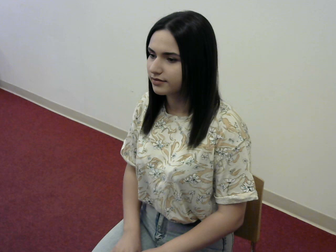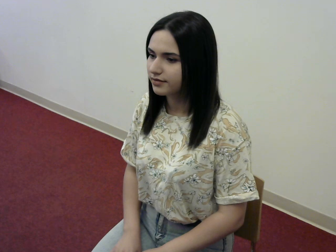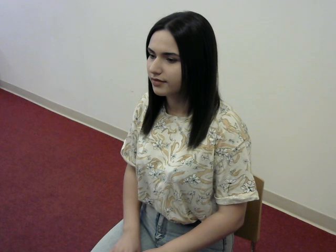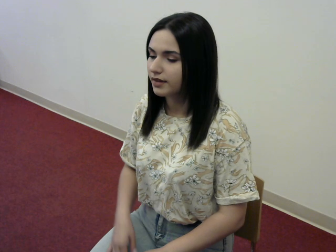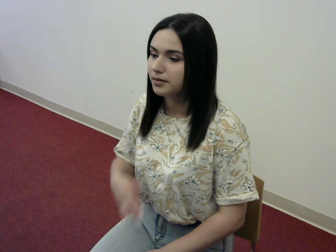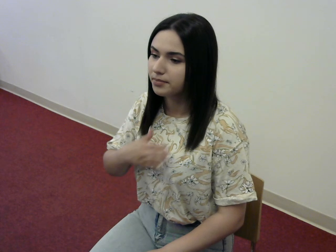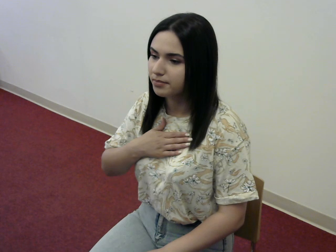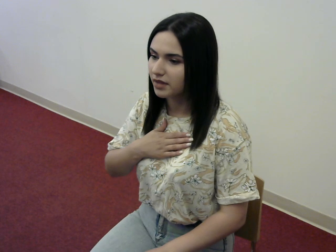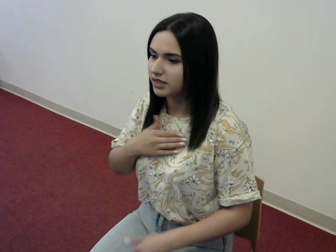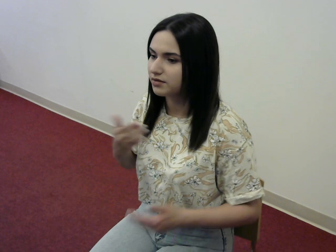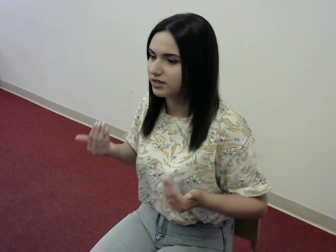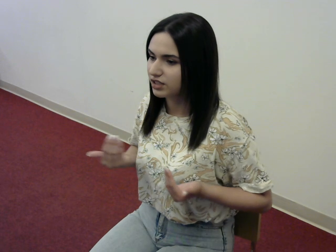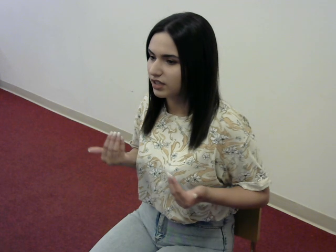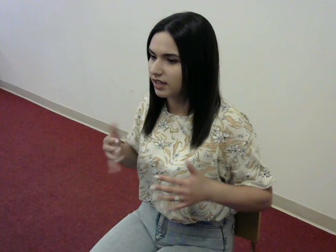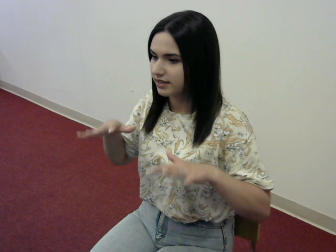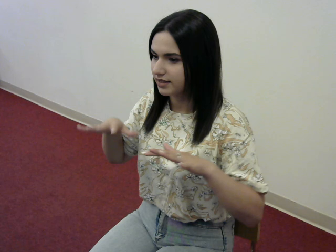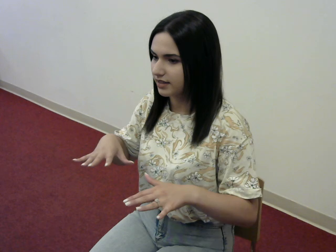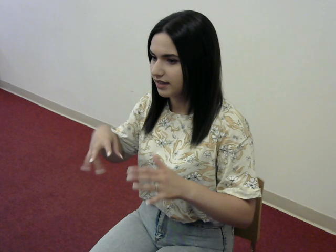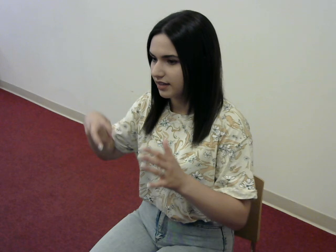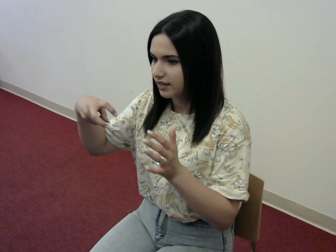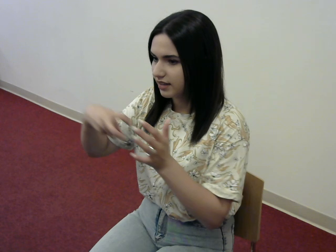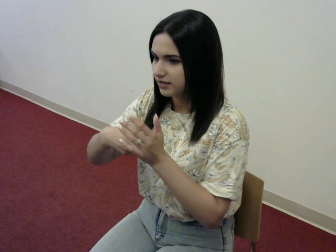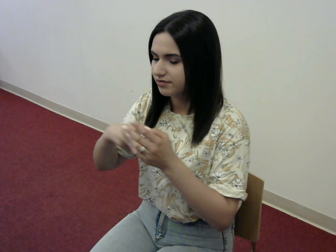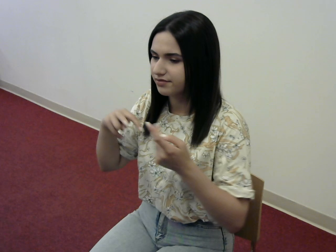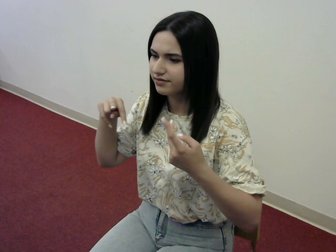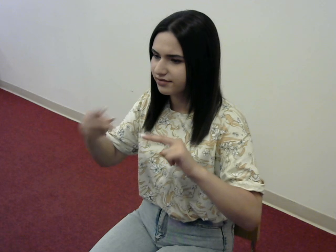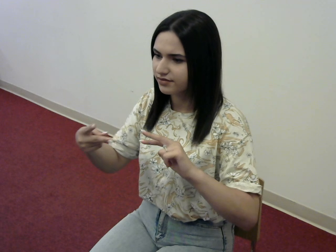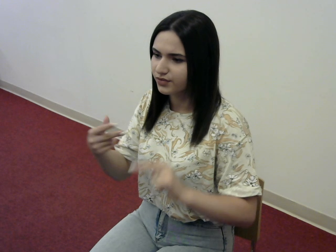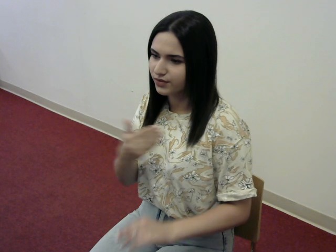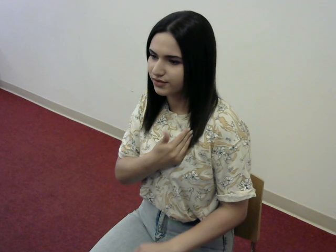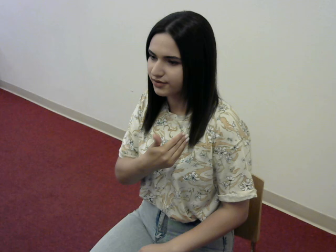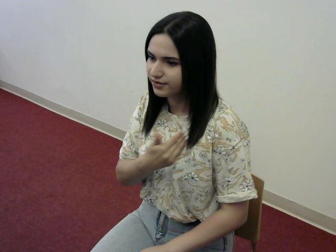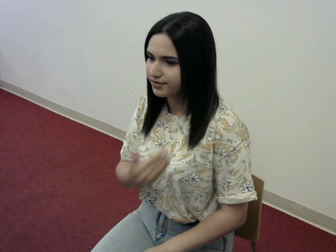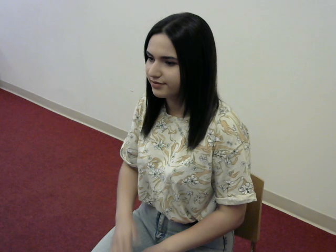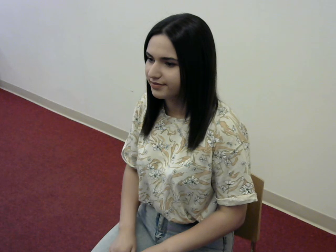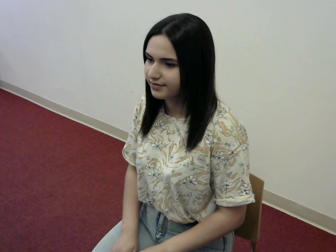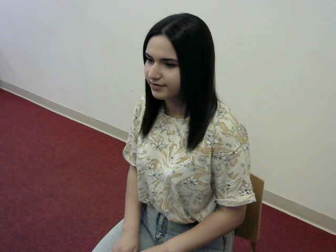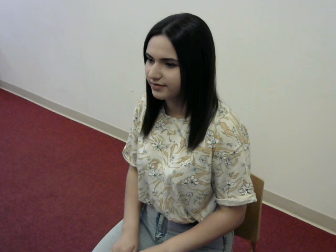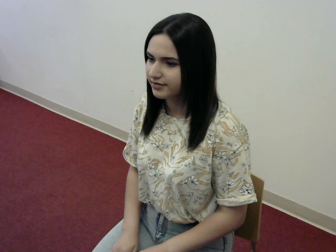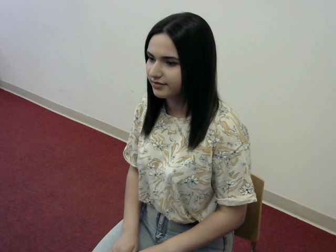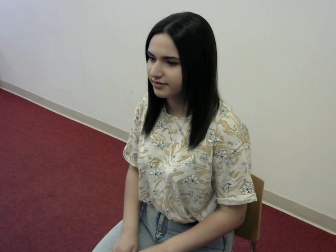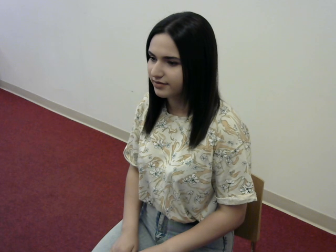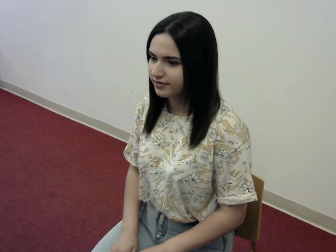Mən yaşayış yeri qeydiyyatımı dəyişmək istəyirəm